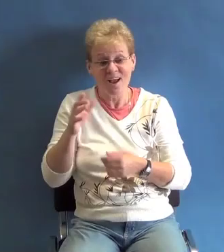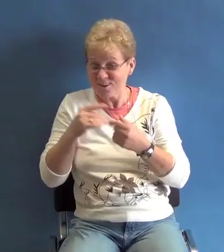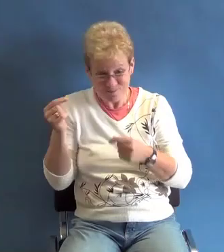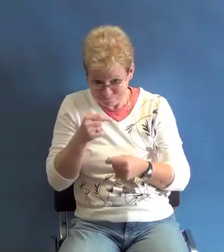To dobrze.